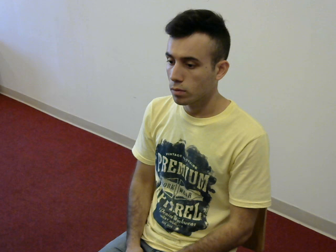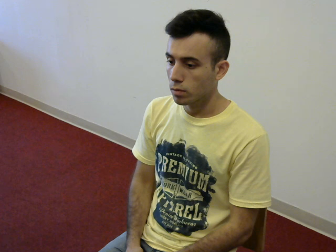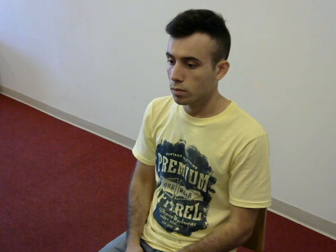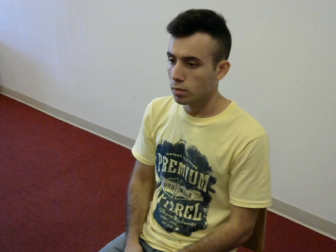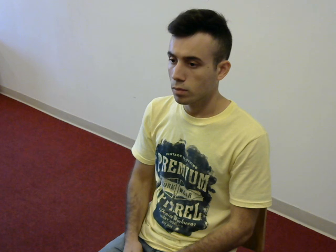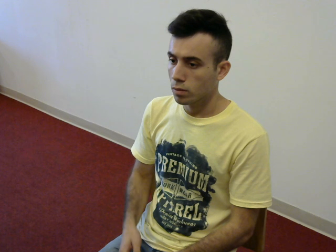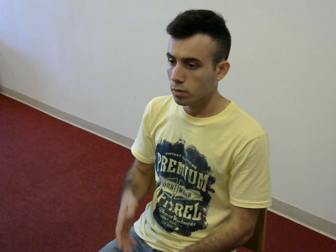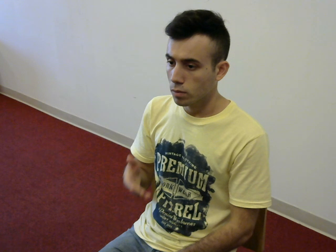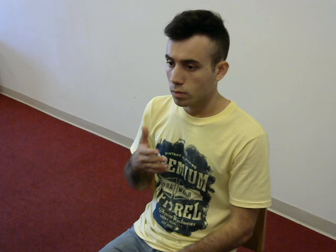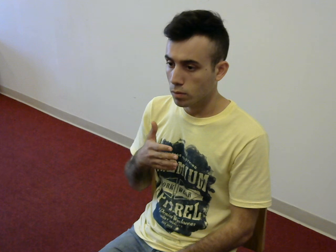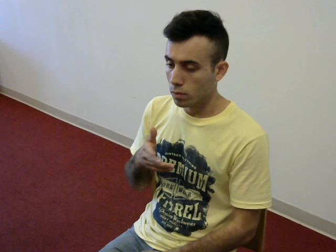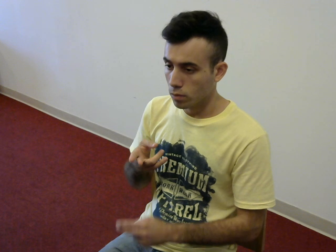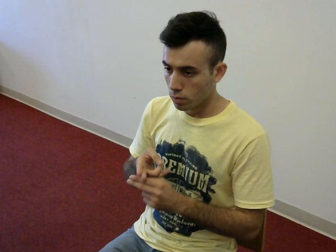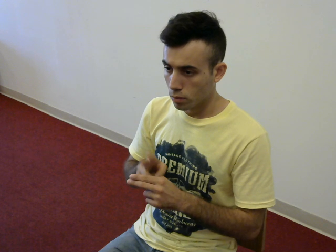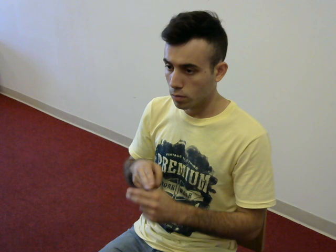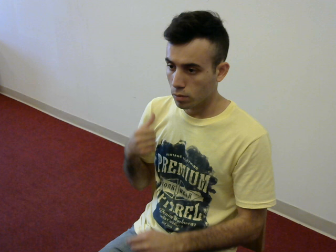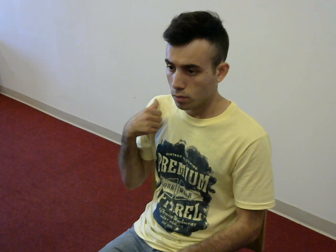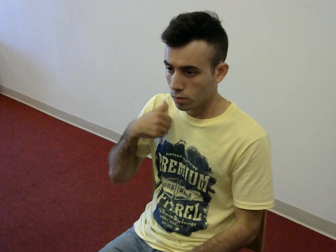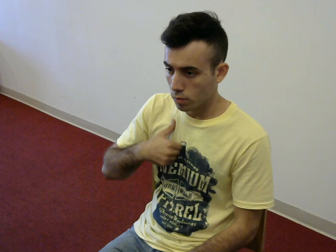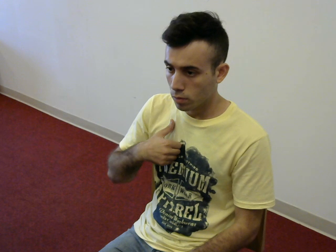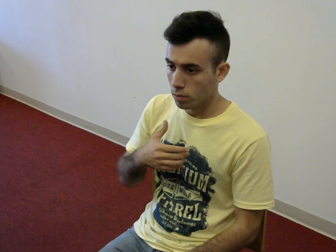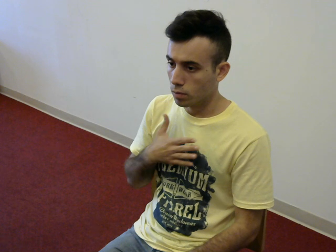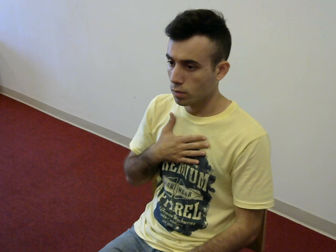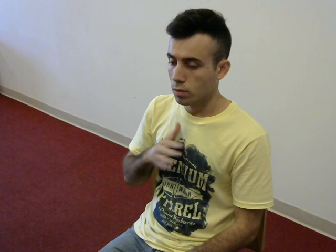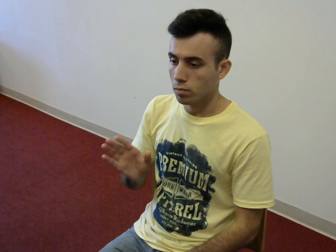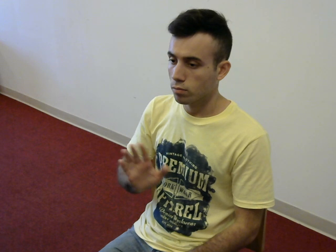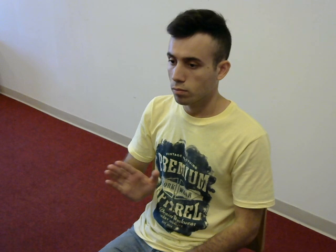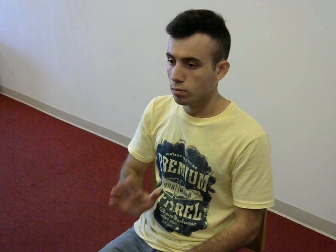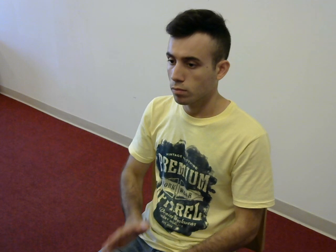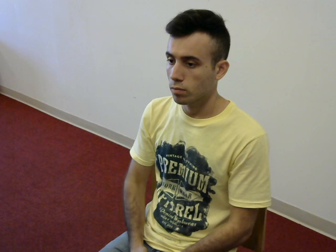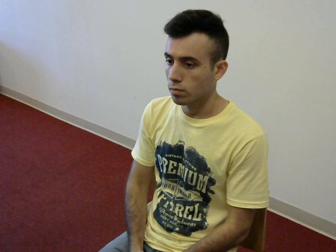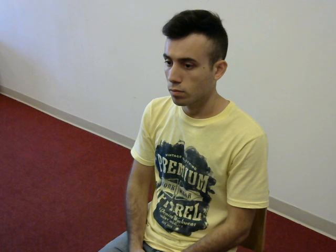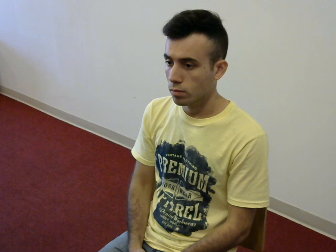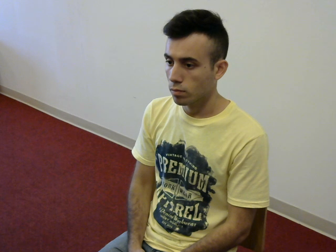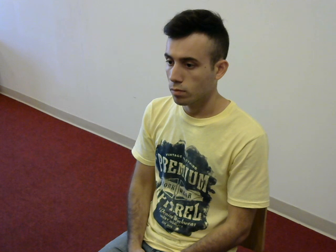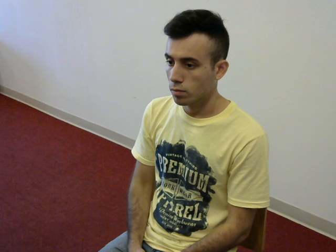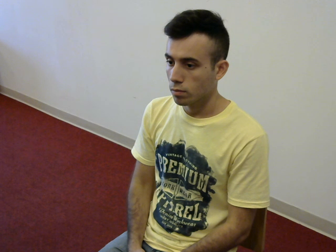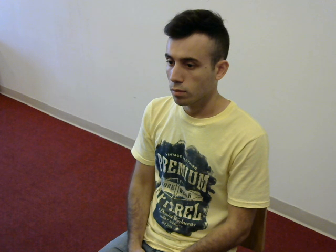Bu çanta mənim deyil